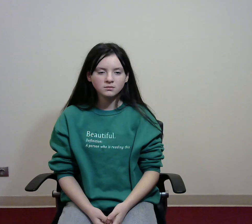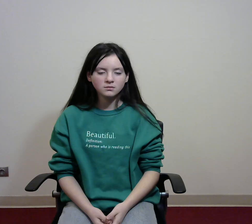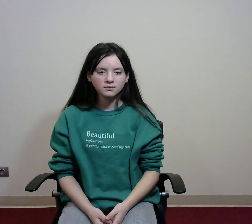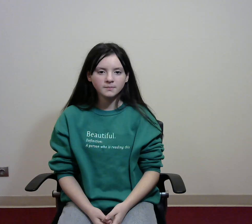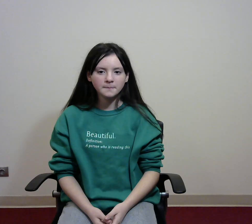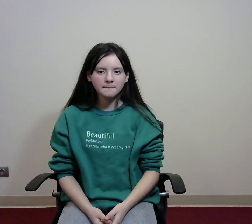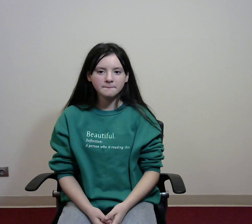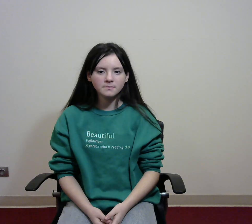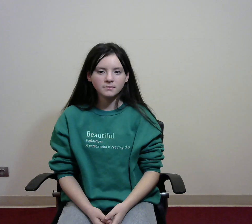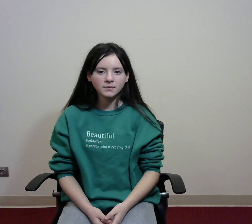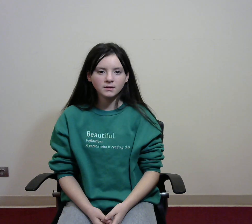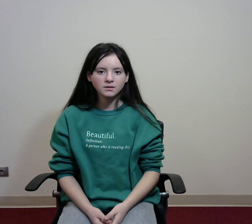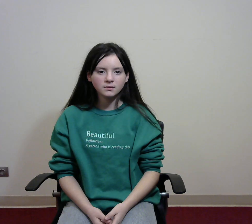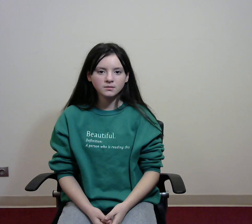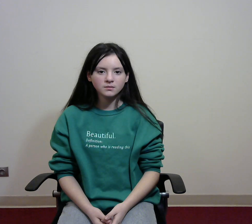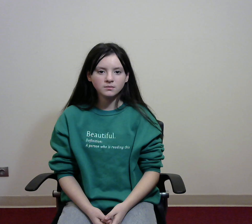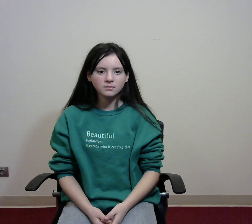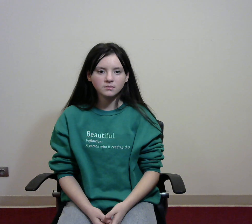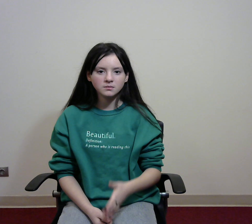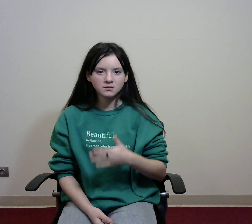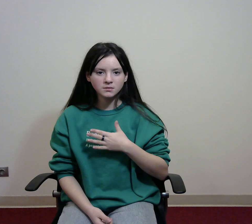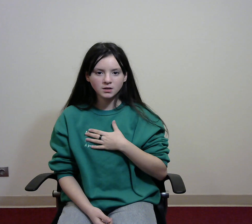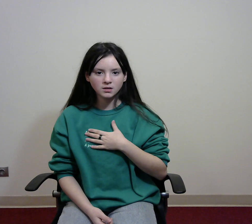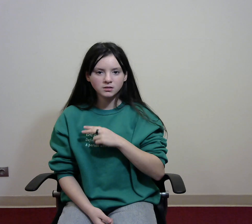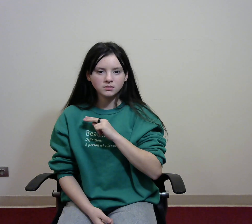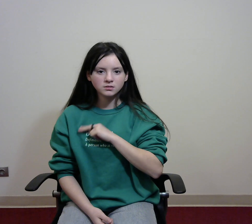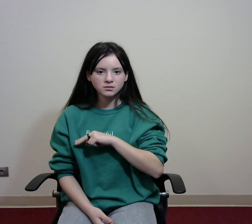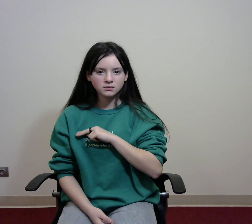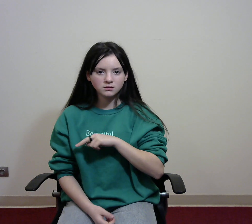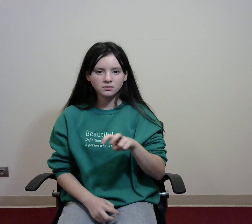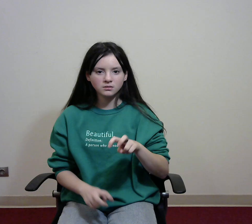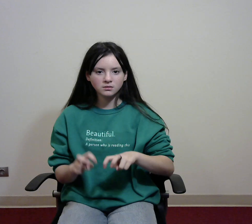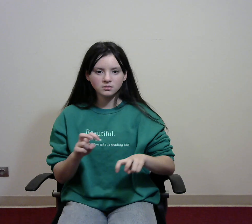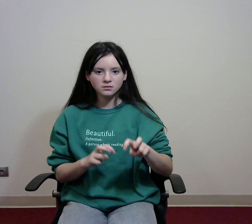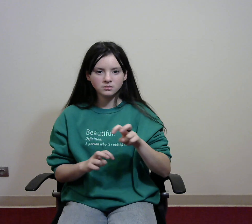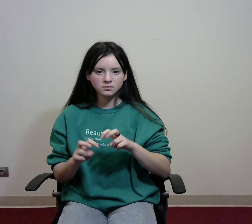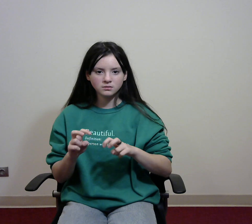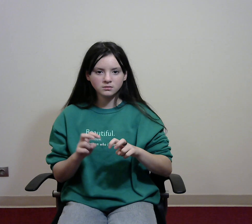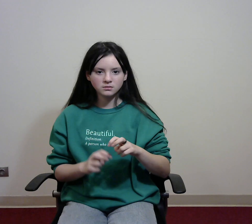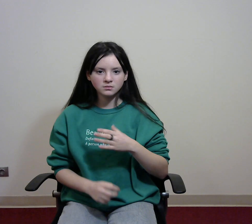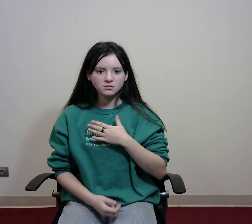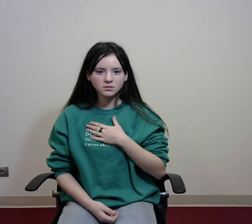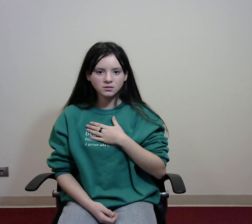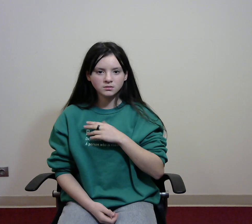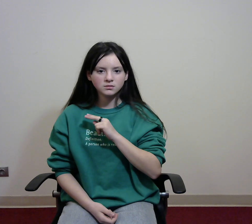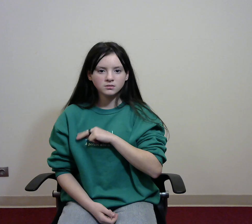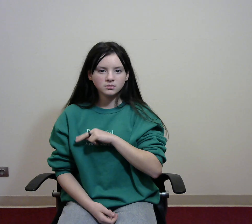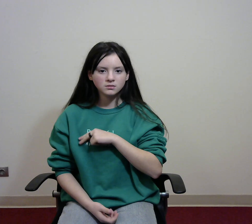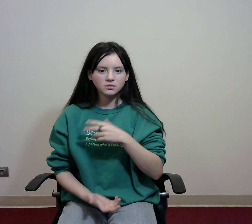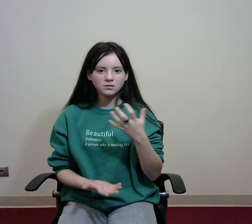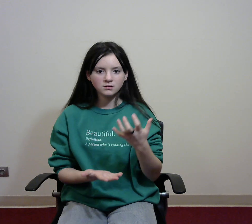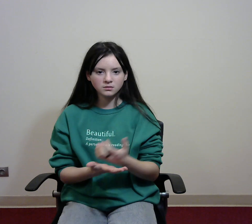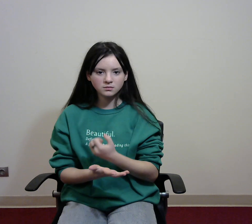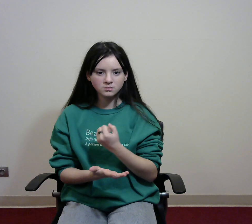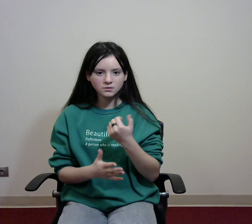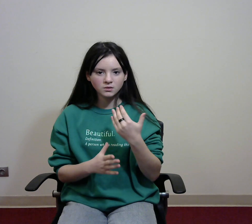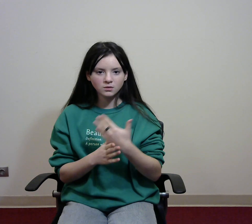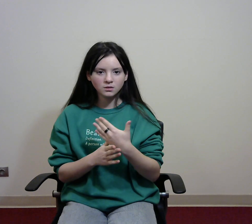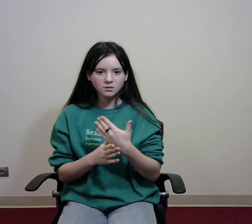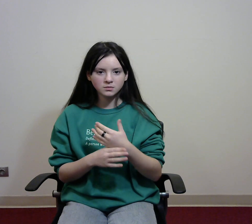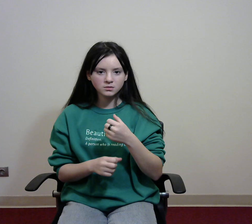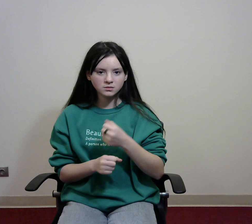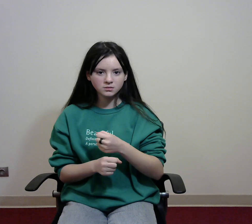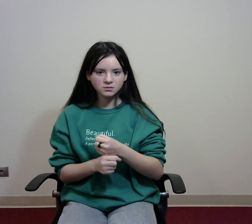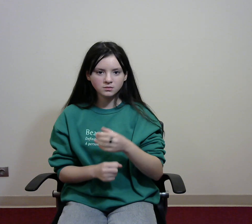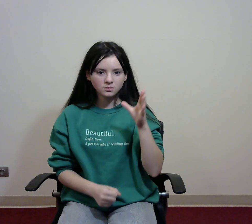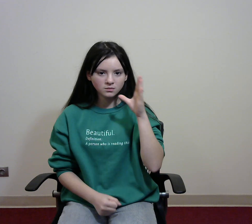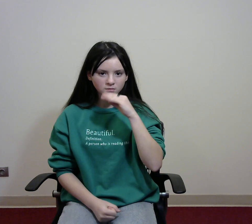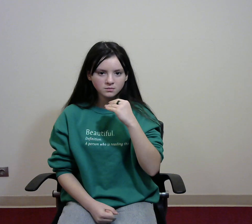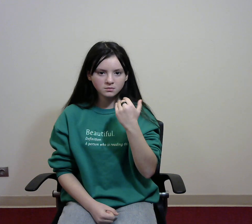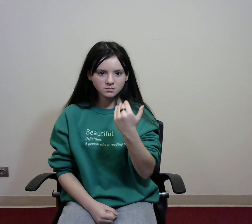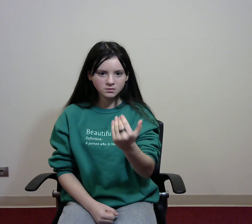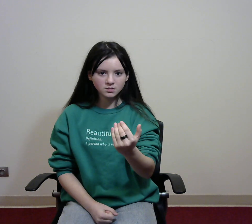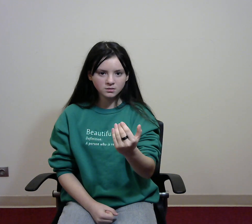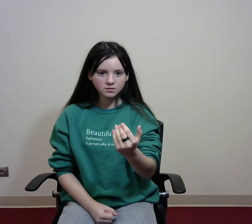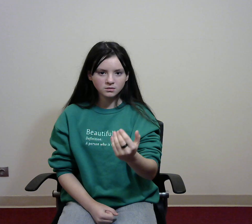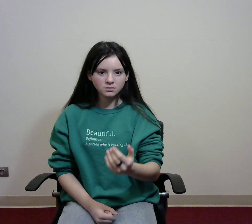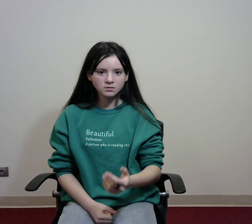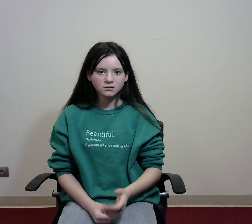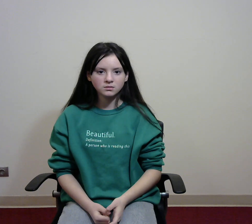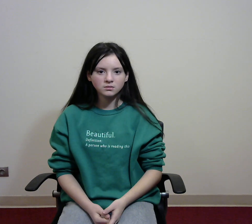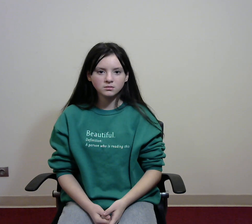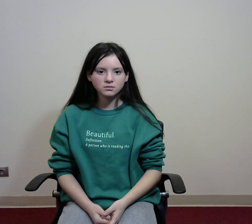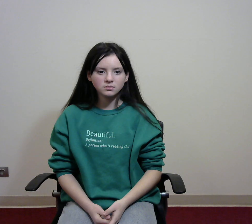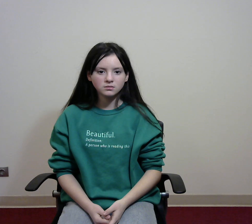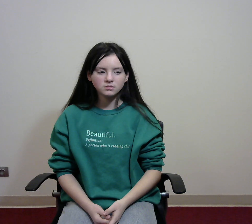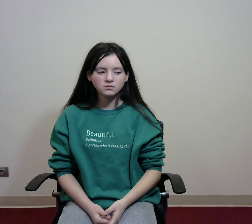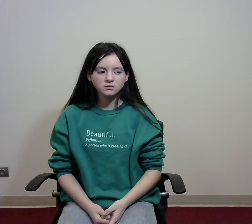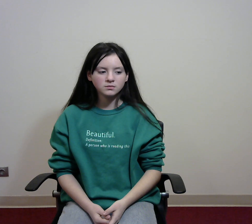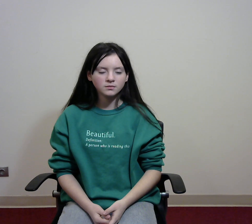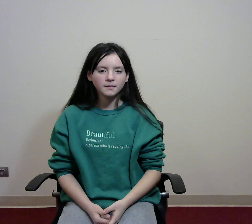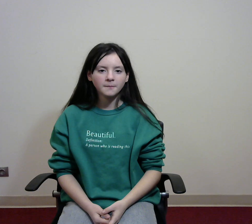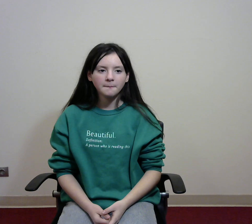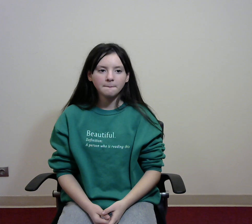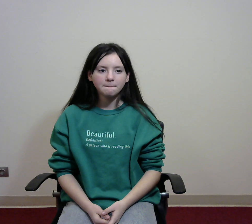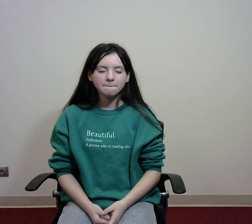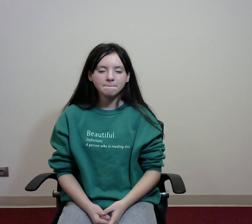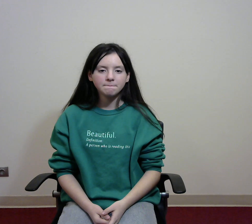Mən iş axtarıram, mənə iş tapmaqda kömək edə bilərsinizmi?